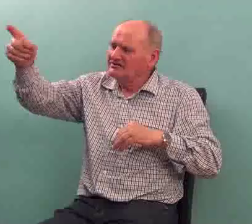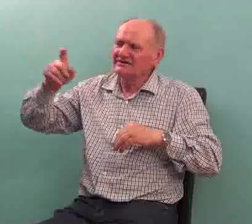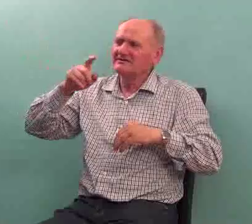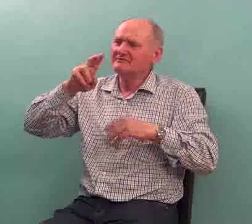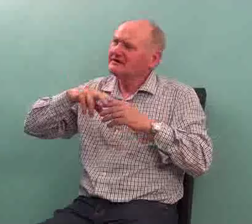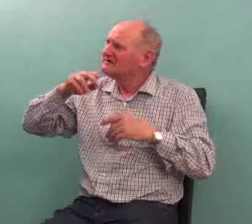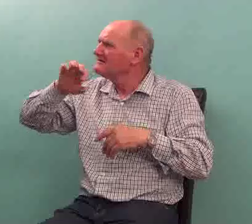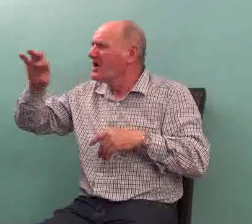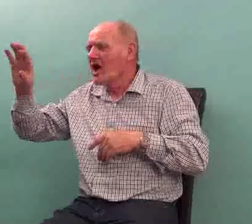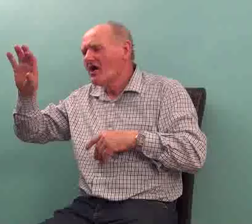Policjant odwraca głowę, ogląda się.